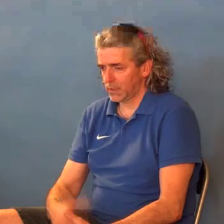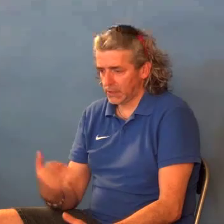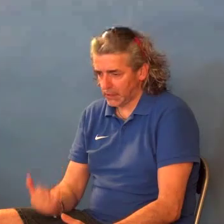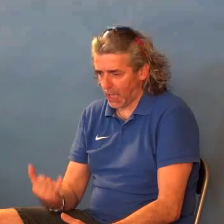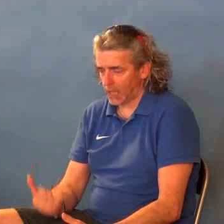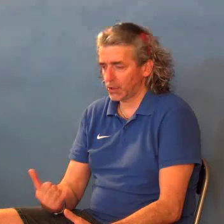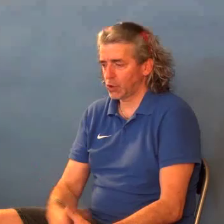Dziecko.